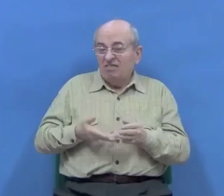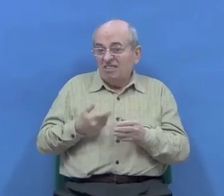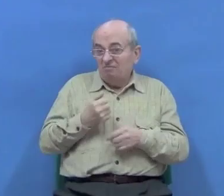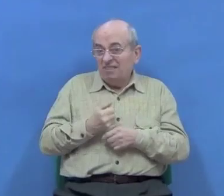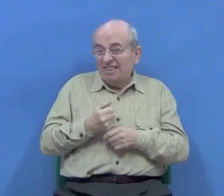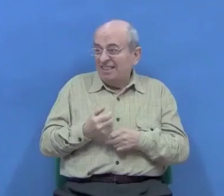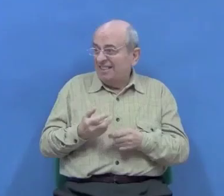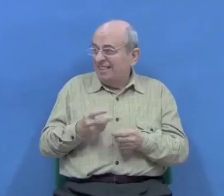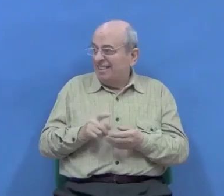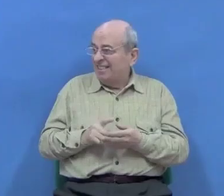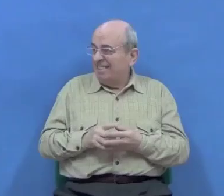Może wstaje do pracy.